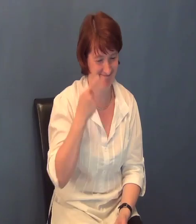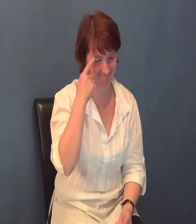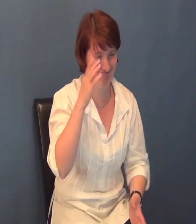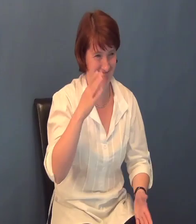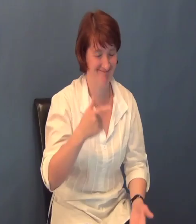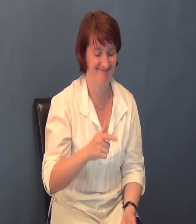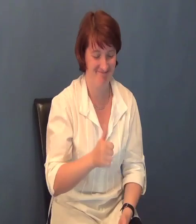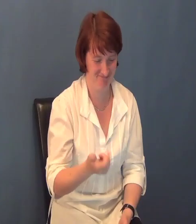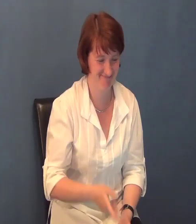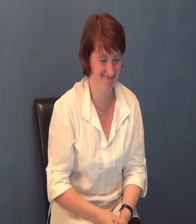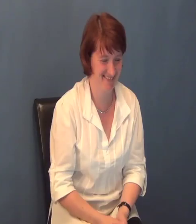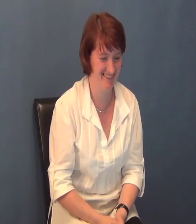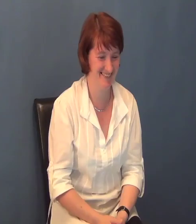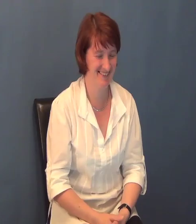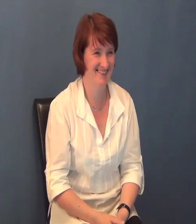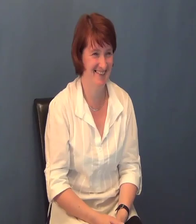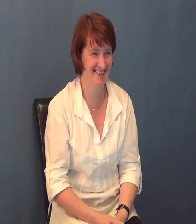Aha, aha, nie pomyślałam, jest fajny.